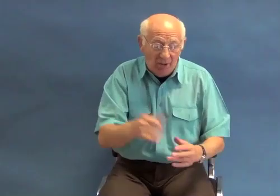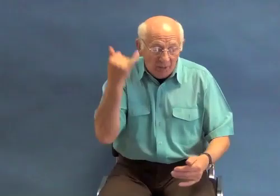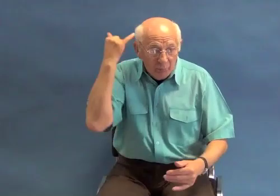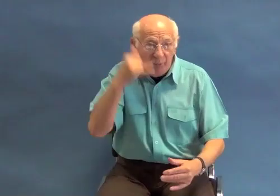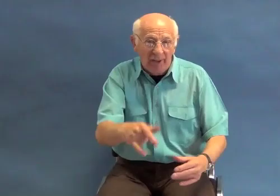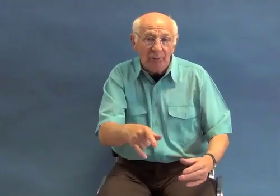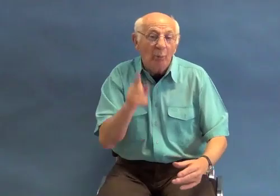Wszedł i jest to błąd.